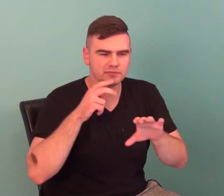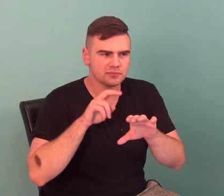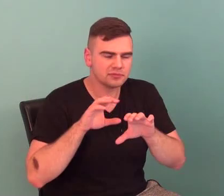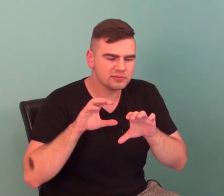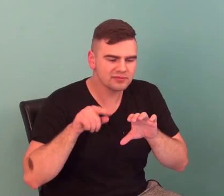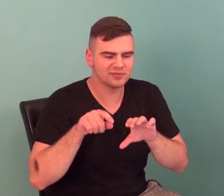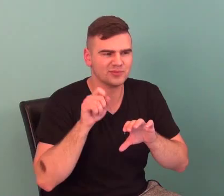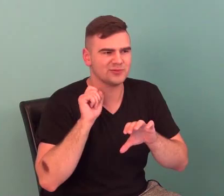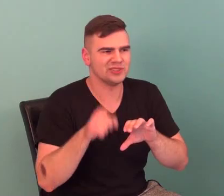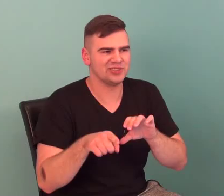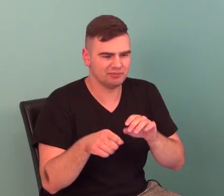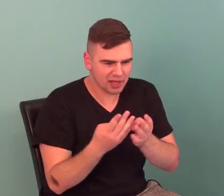Pochyla się nad nim i jest!